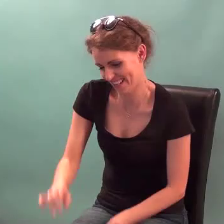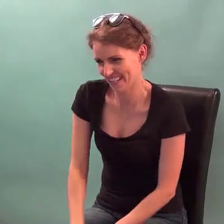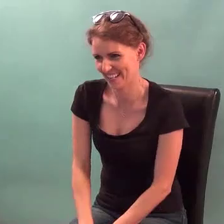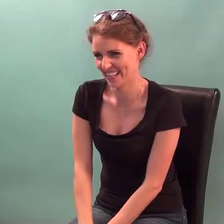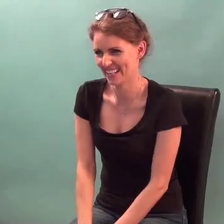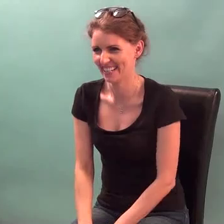Nie.